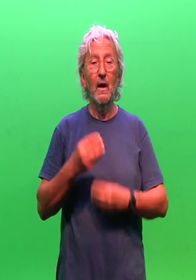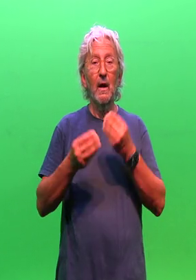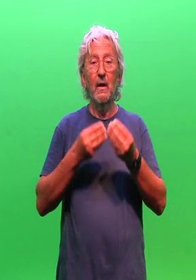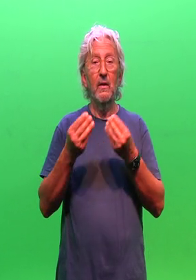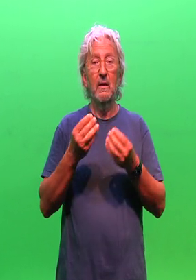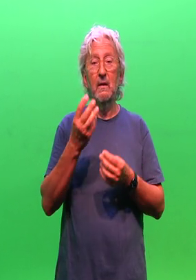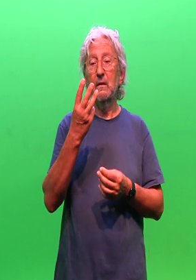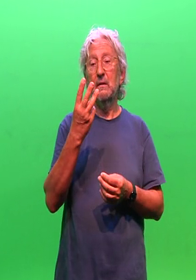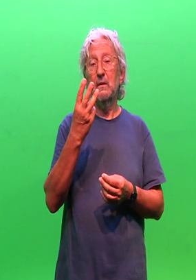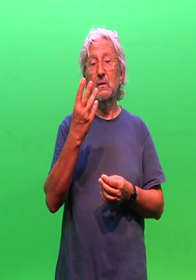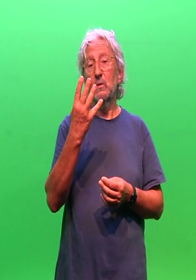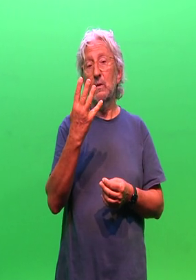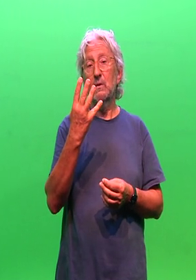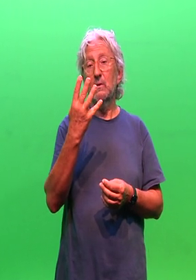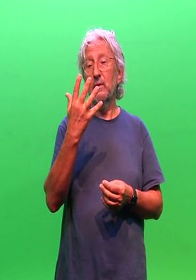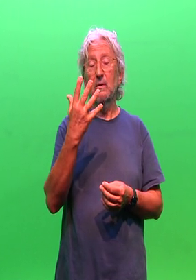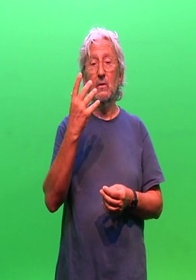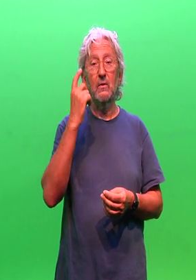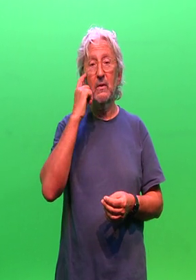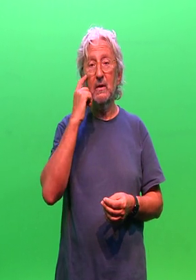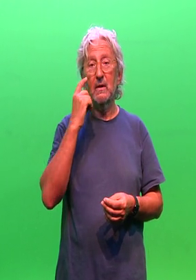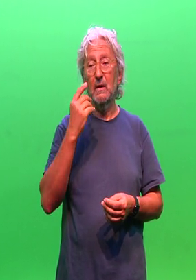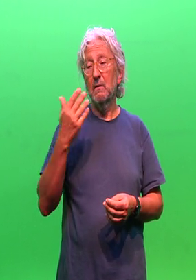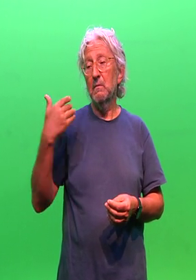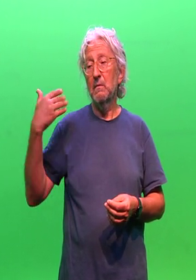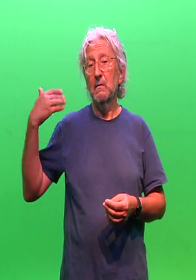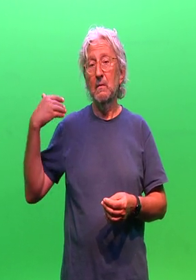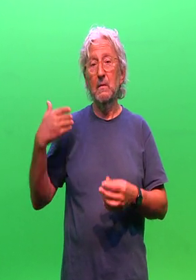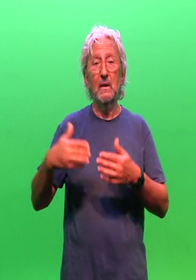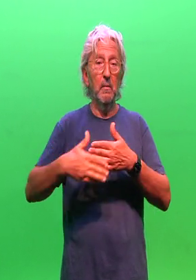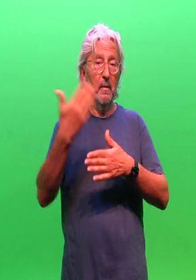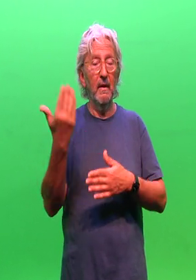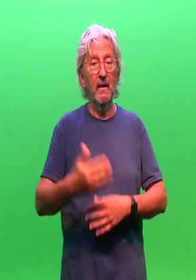Fa tres, quatre, cinc dies que va començar.